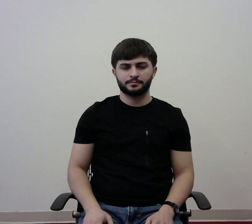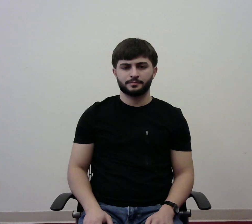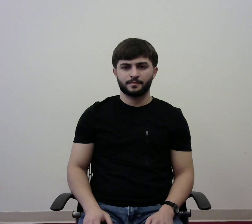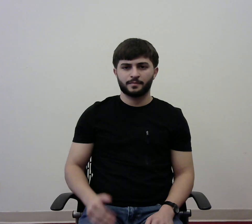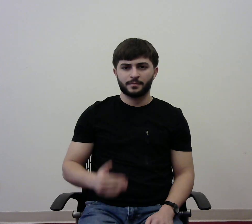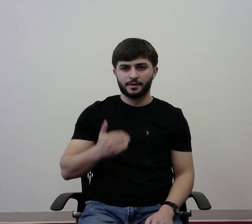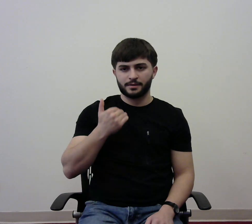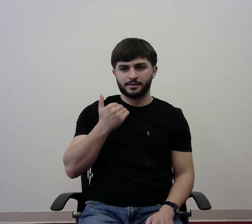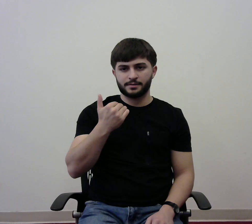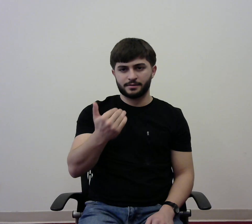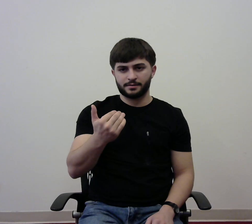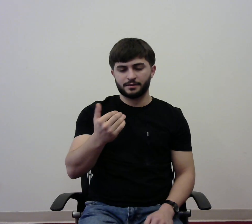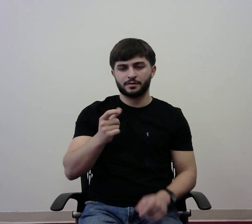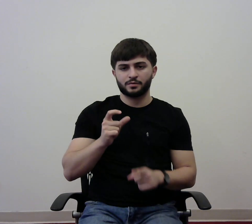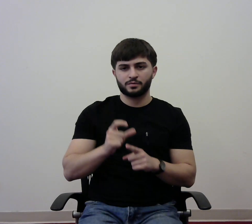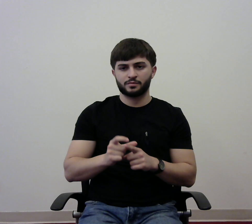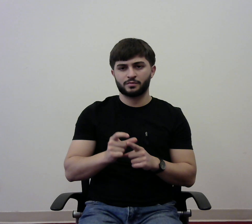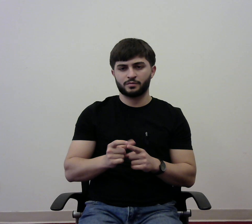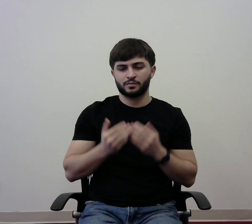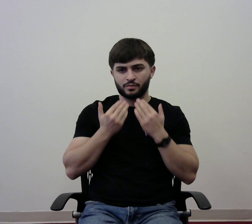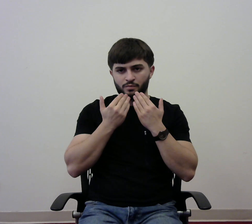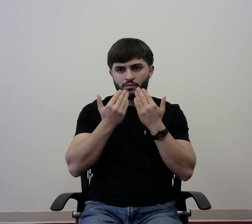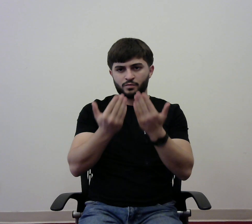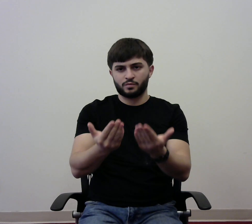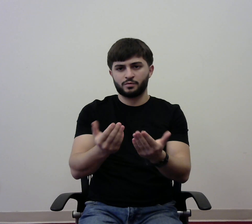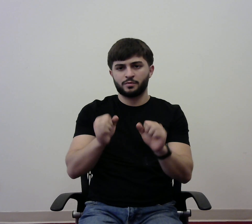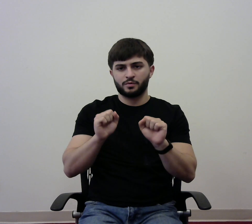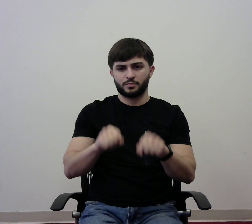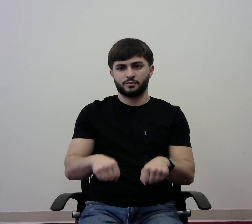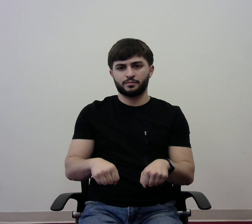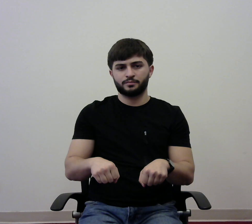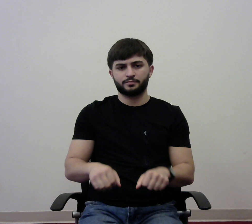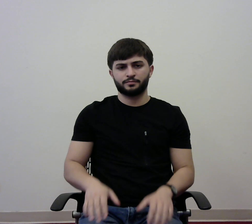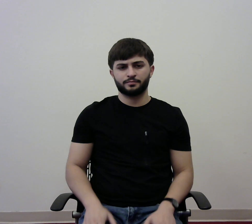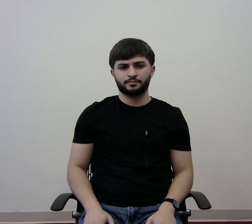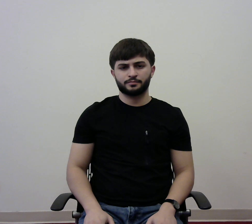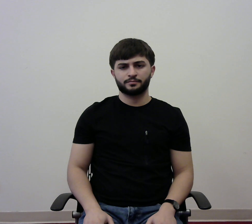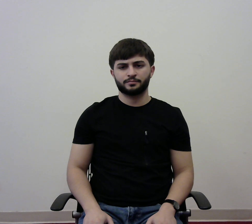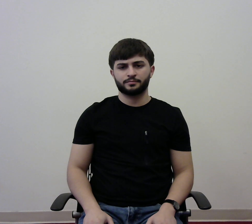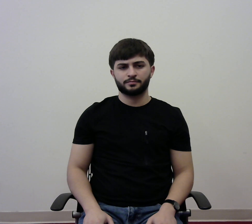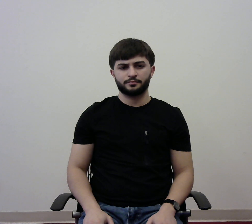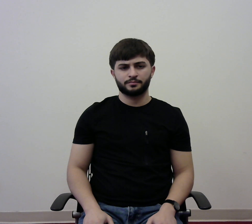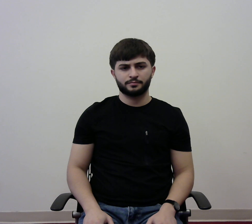Sizdən söz soruşmaq olar?